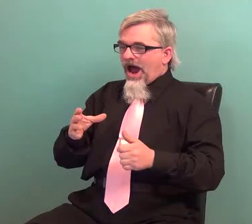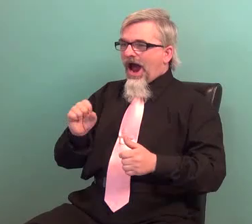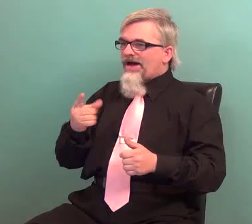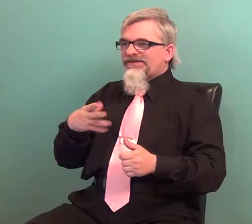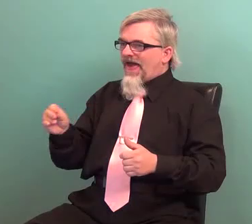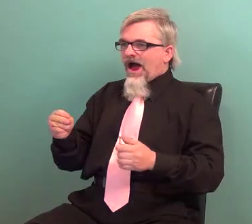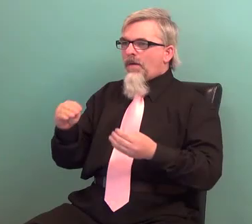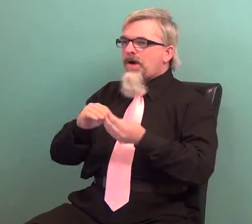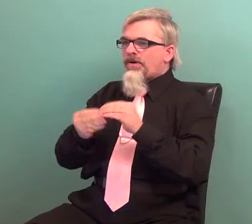Nie problem...